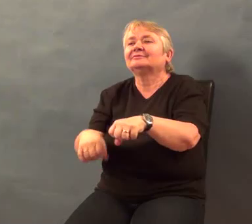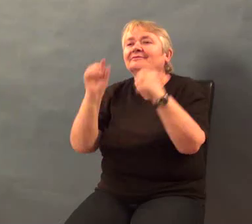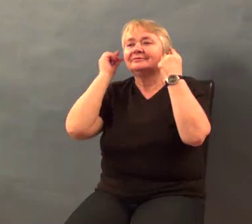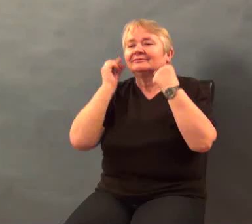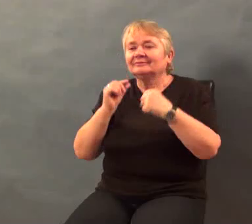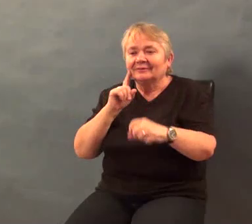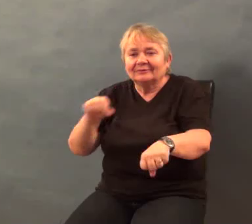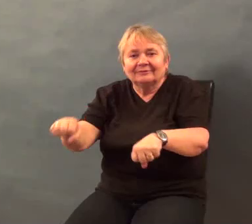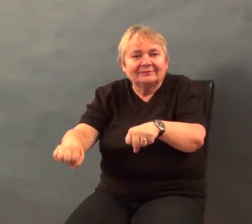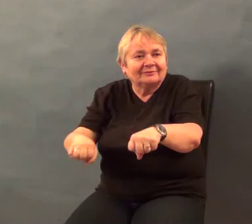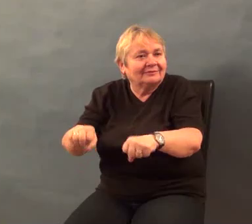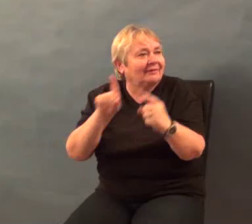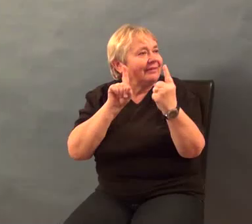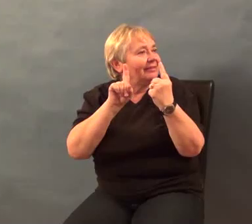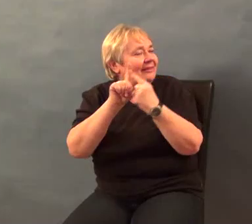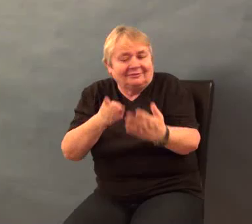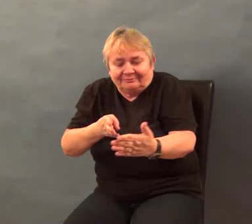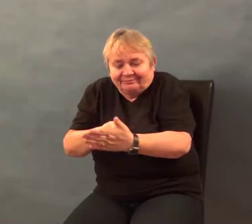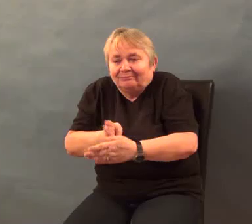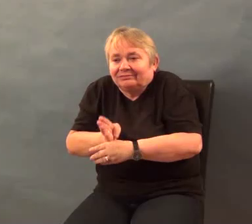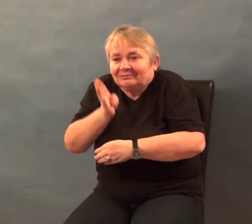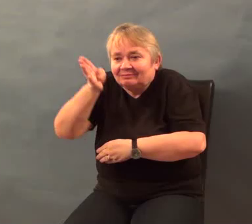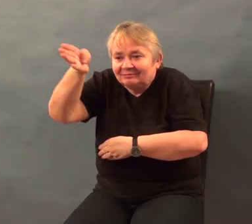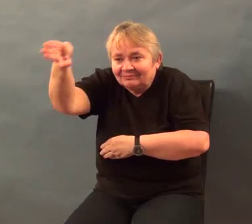Chłopak na rowerze zagapia się i najeżdża na kamień.